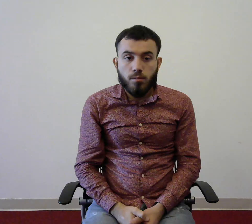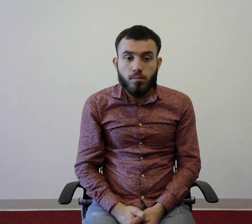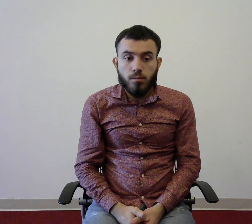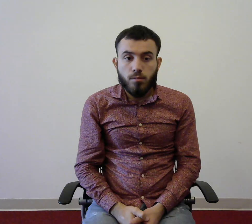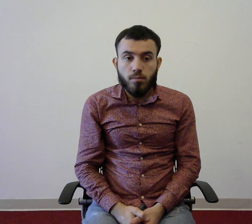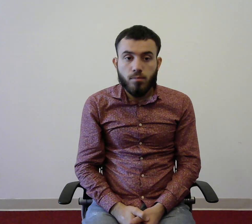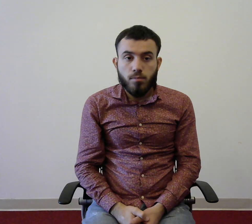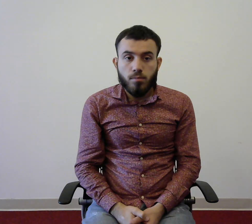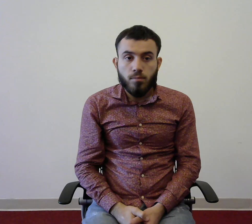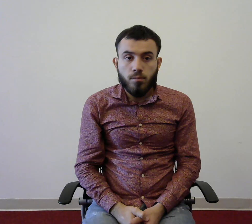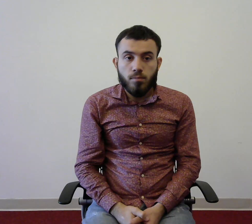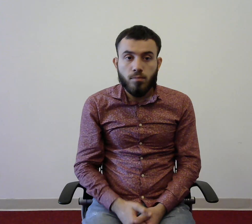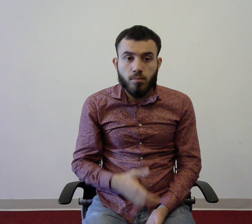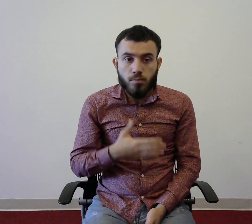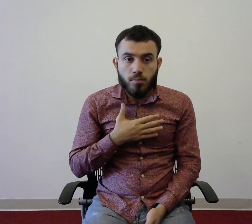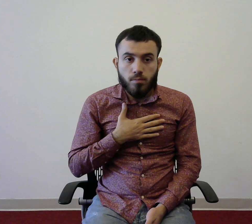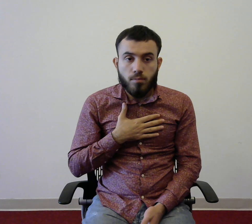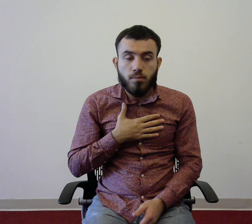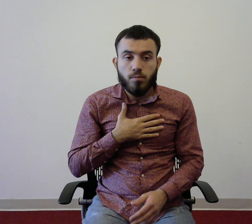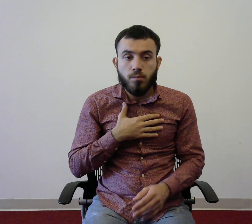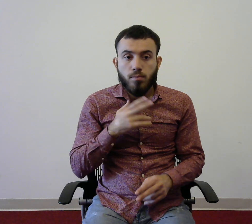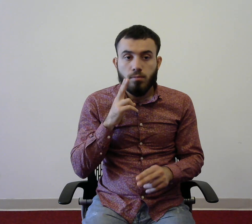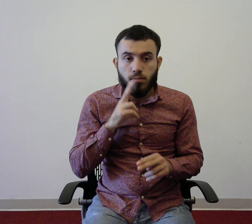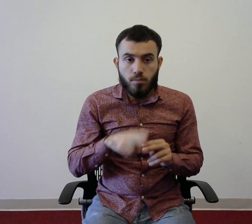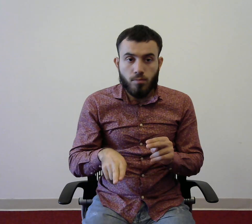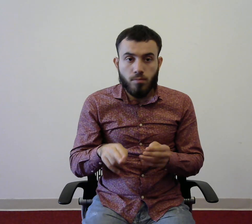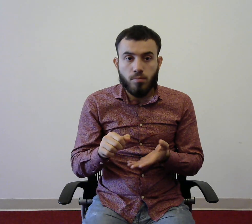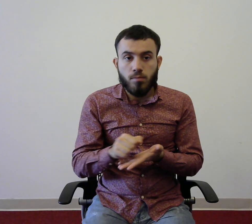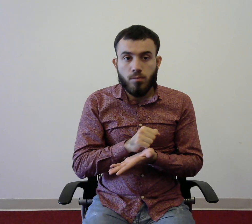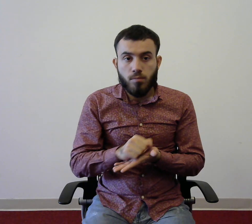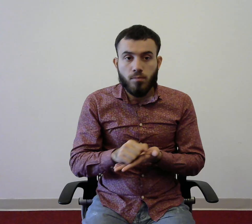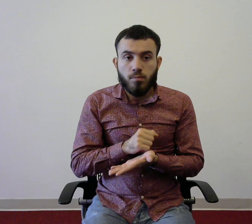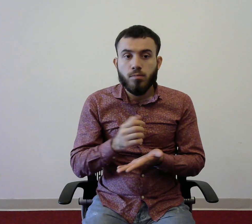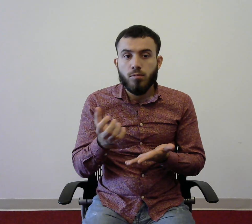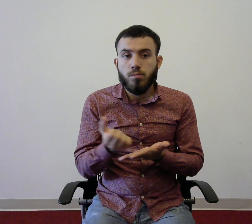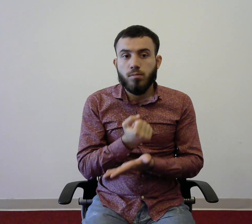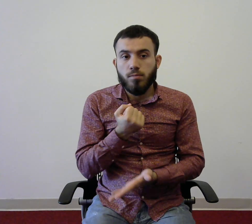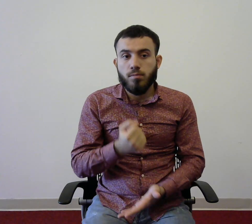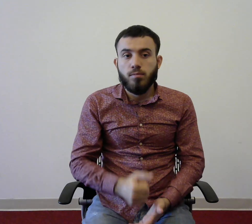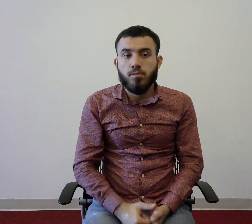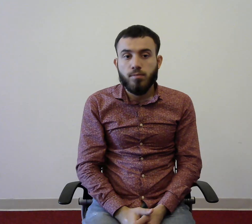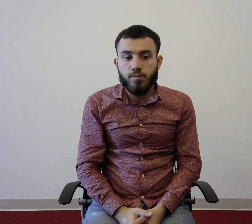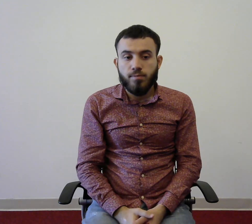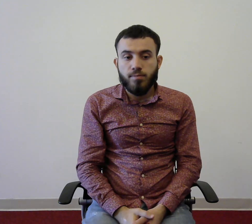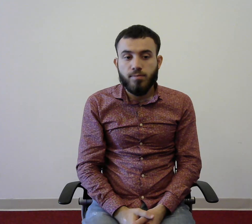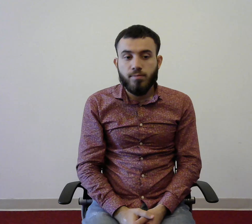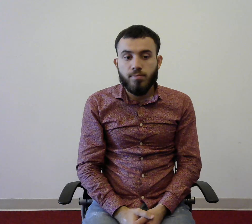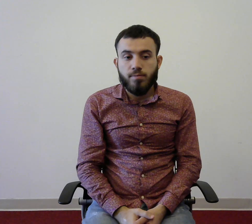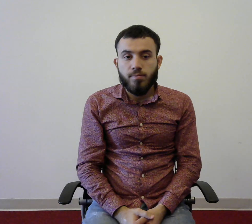Mən itirdiyim sənədi tapmışam